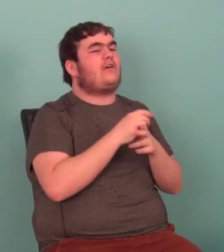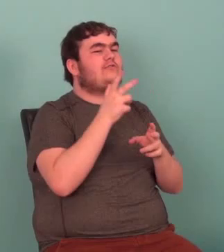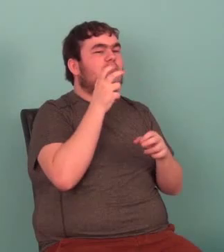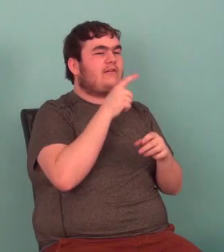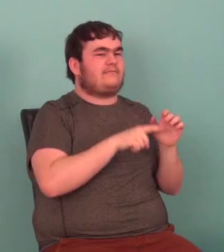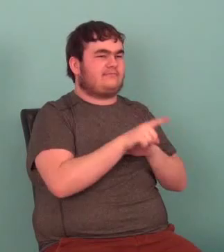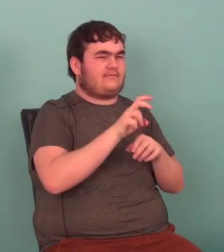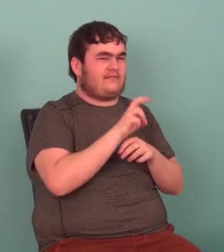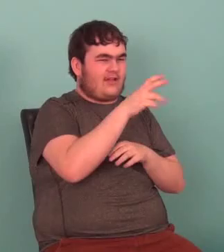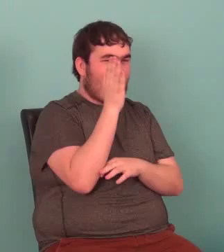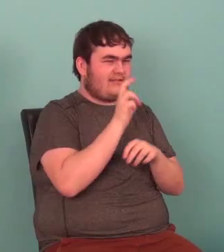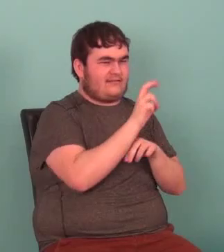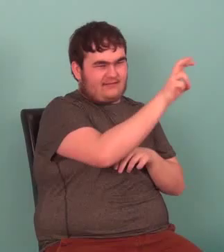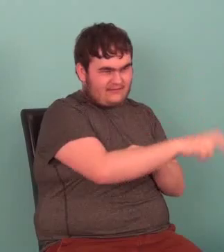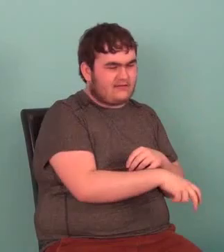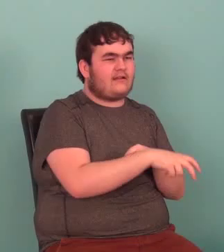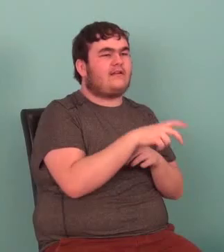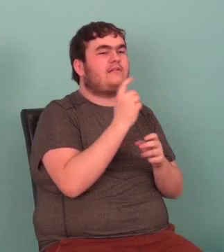Żaba ucieka, wyskakuje przez okno.